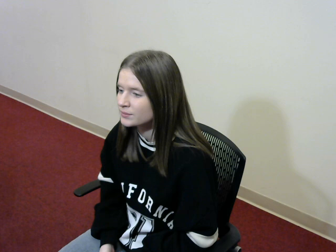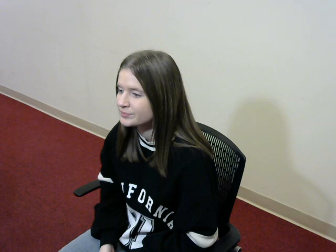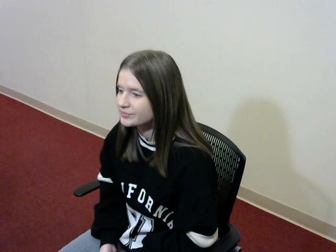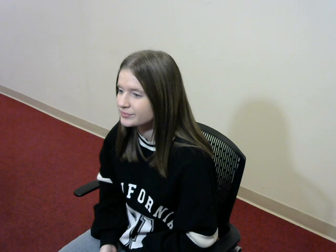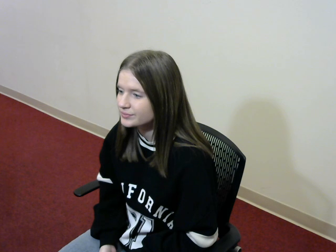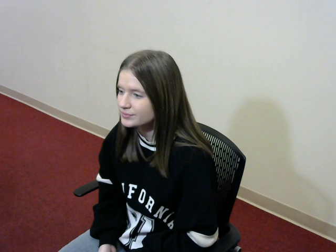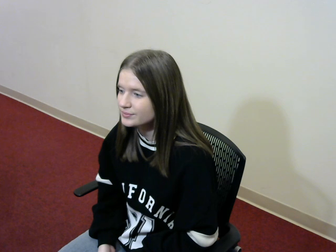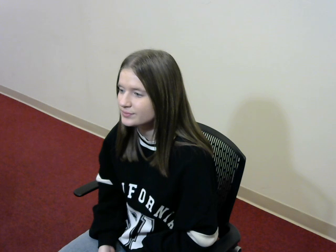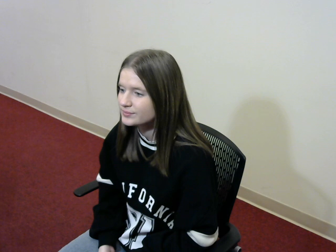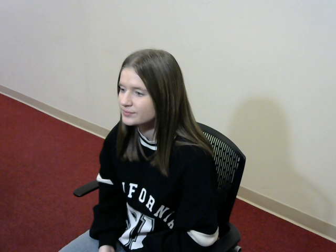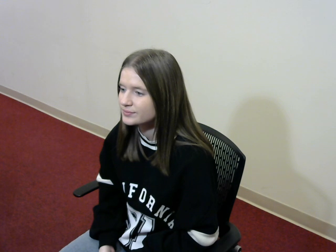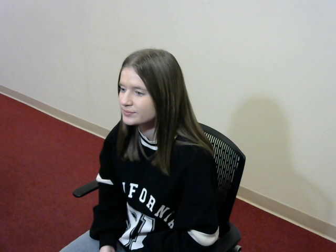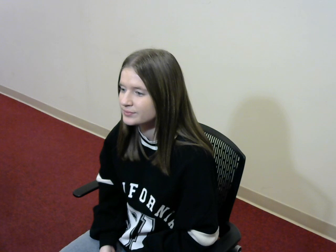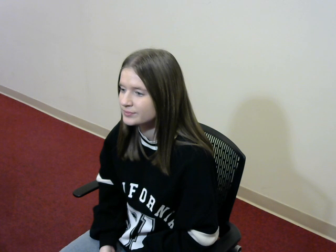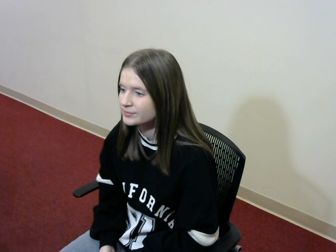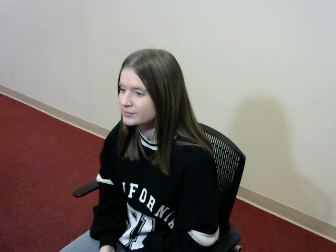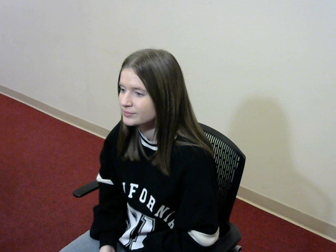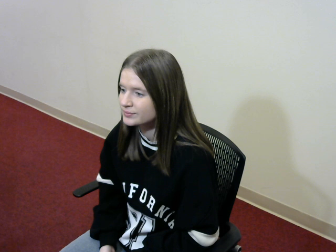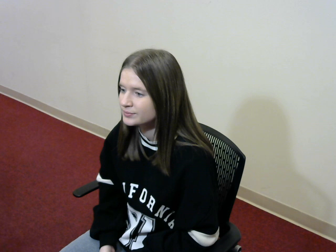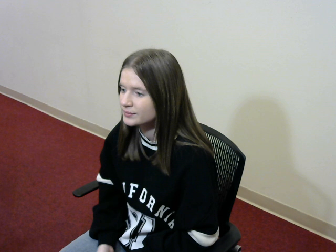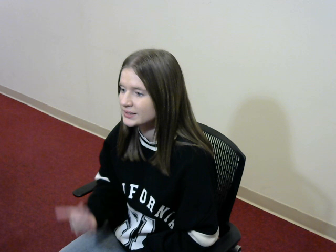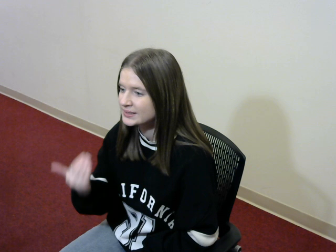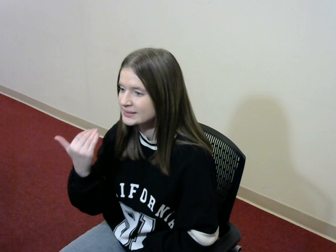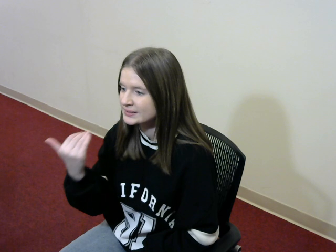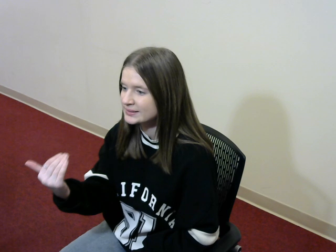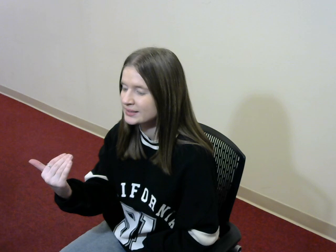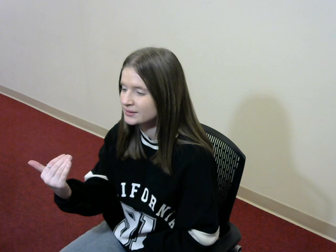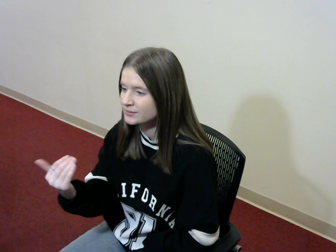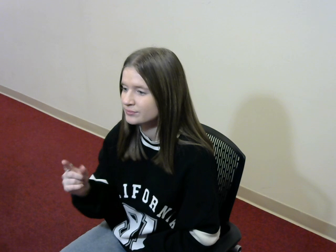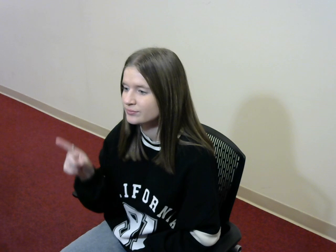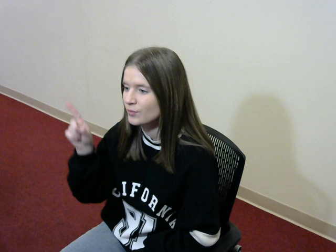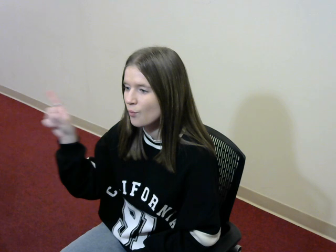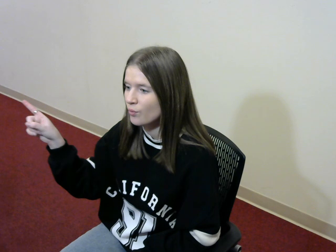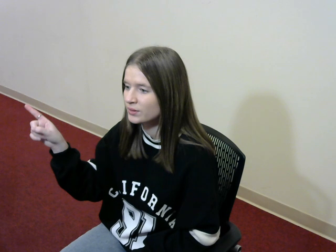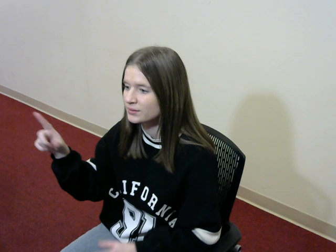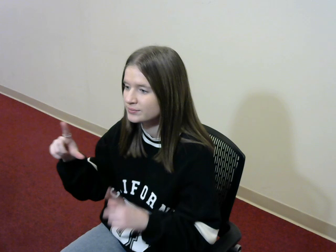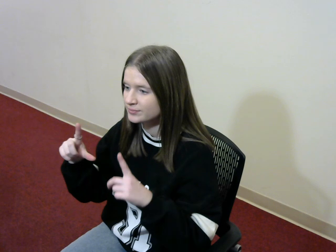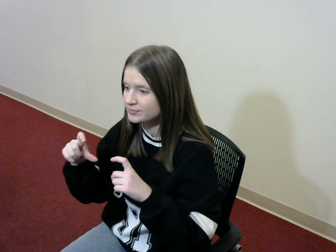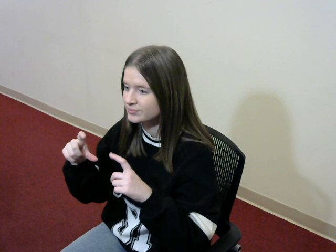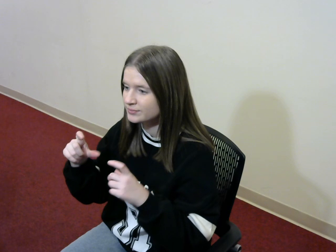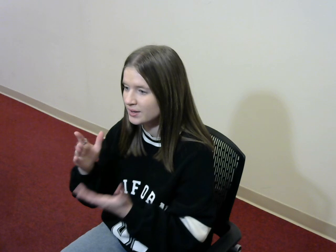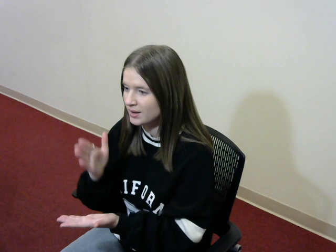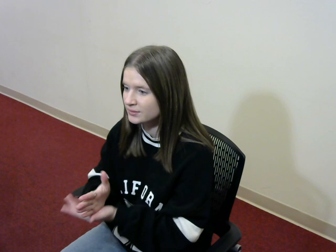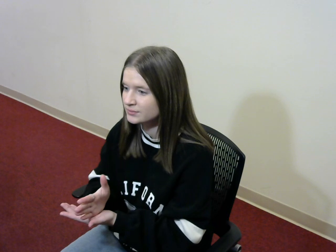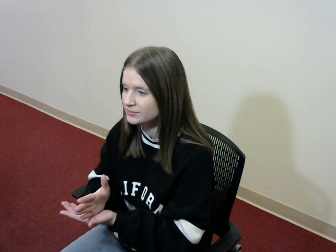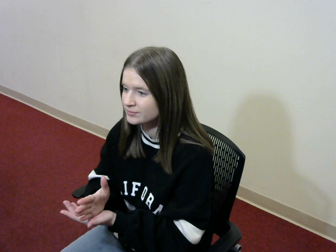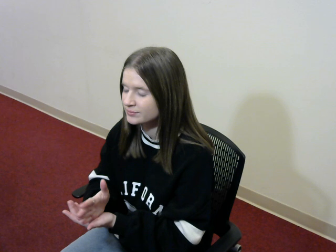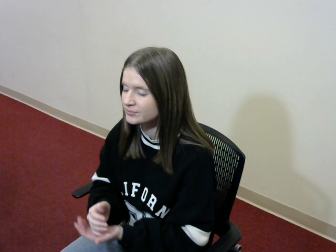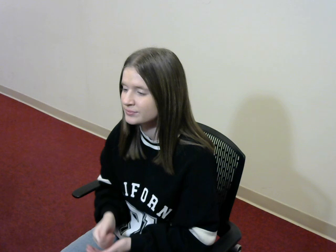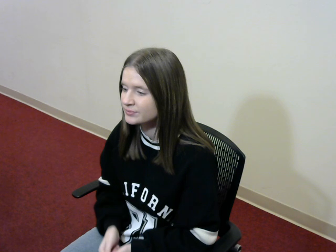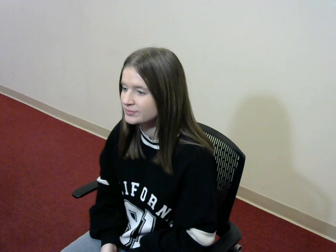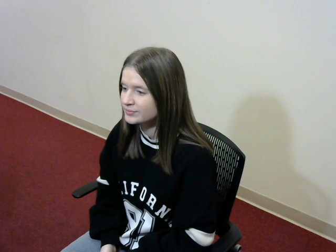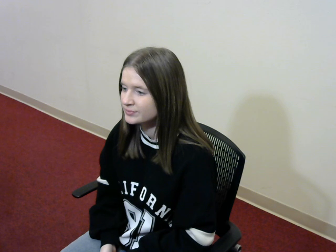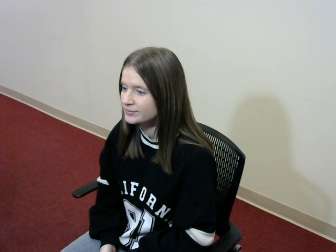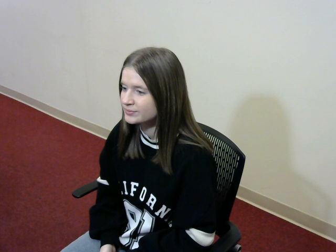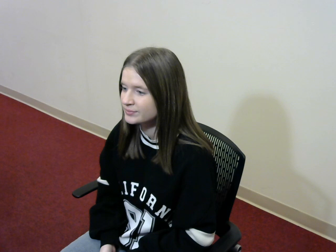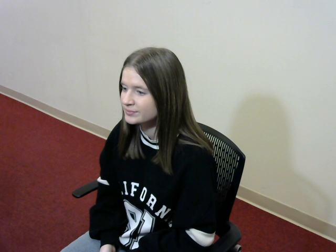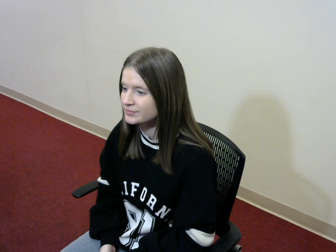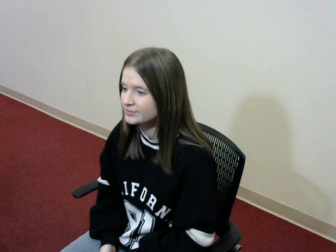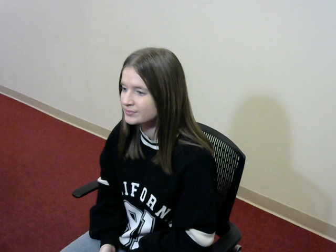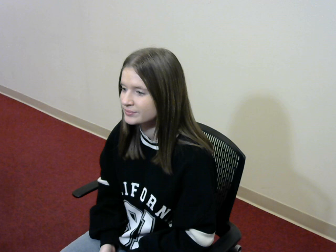Sizdə onun şəkli var?